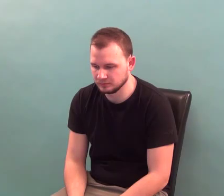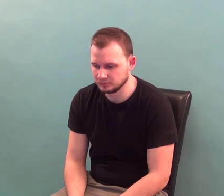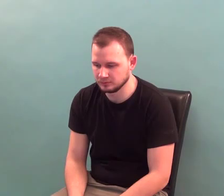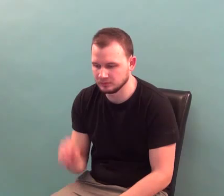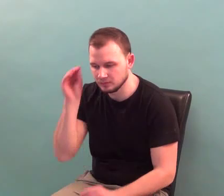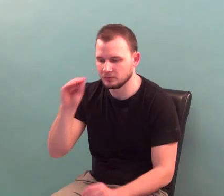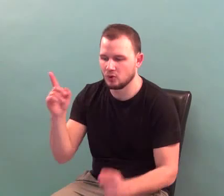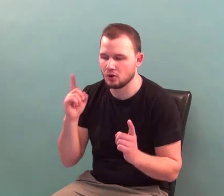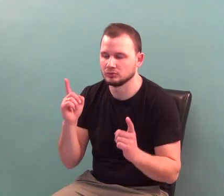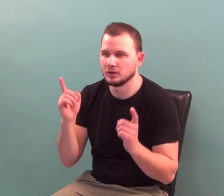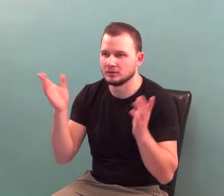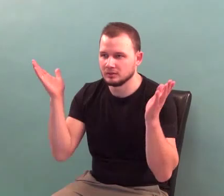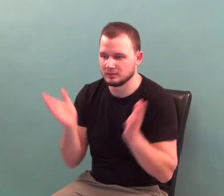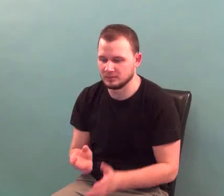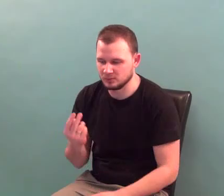Informuje, żeby uważać na rów.